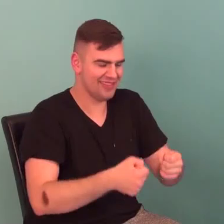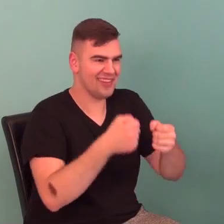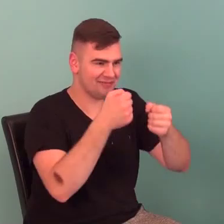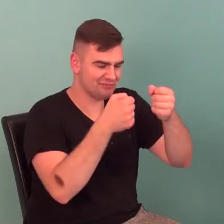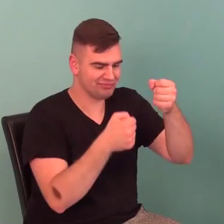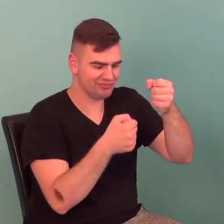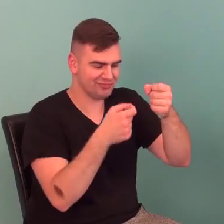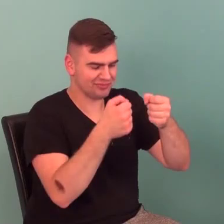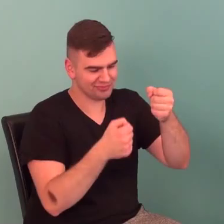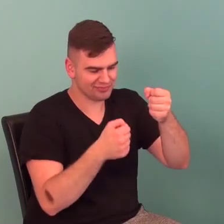Wahadła nie są równe.